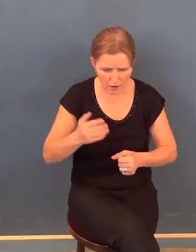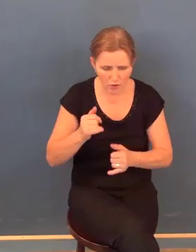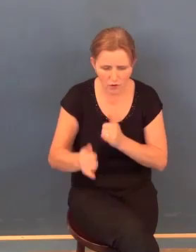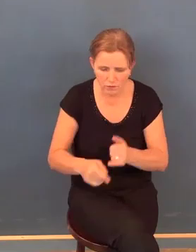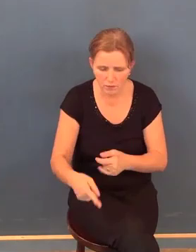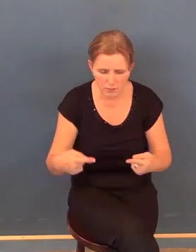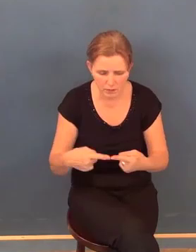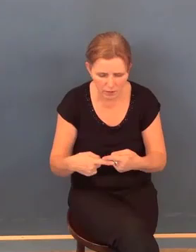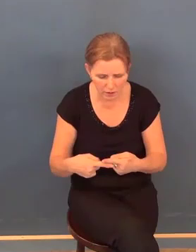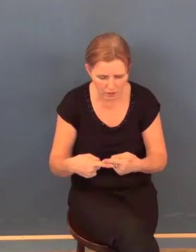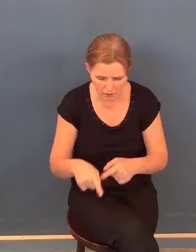To pasuje na rower.